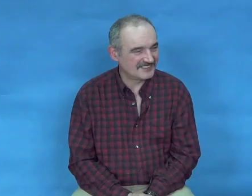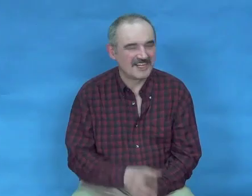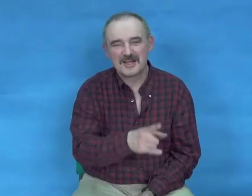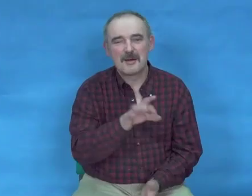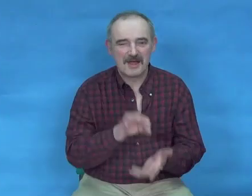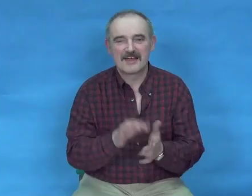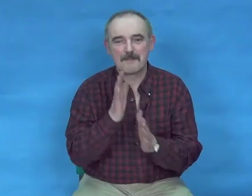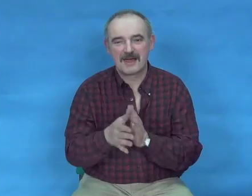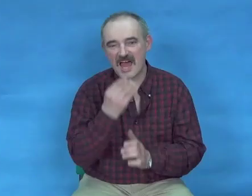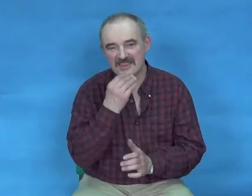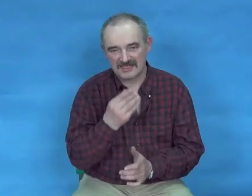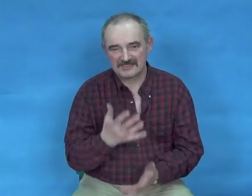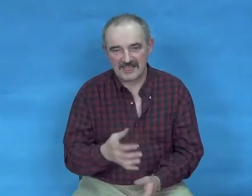Tu na pewno on ją po prostu chciał zjeść.